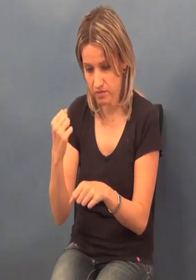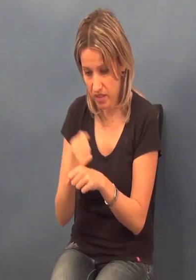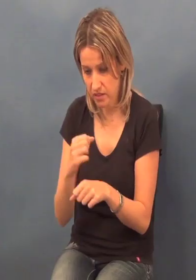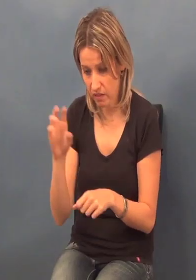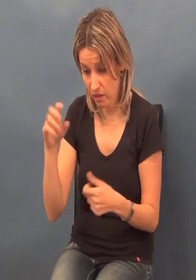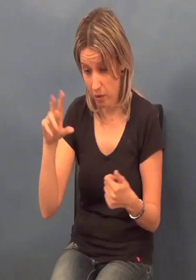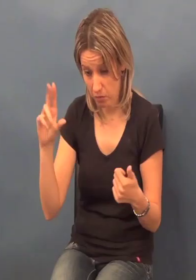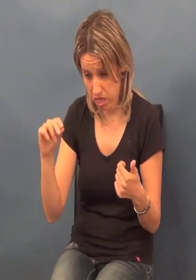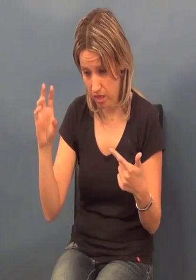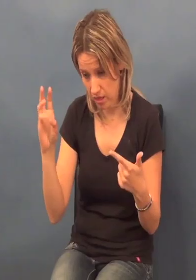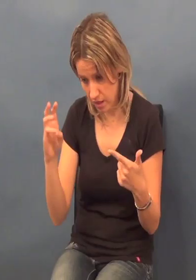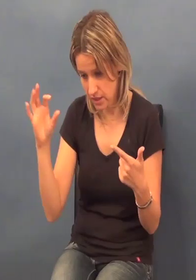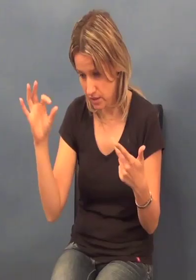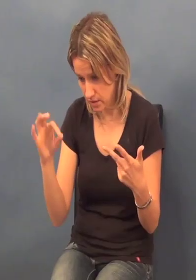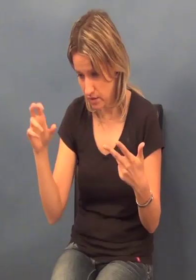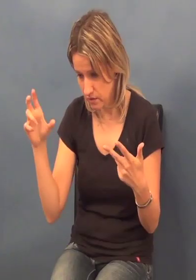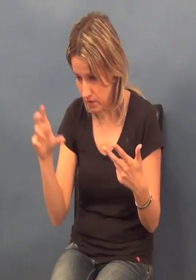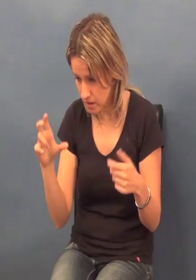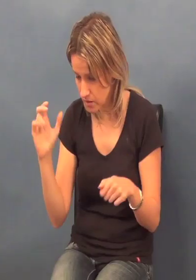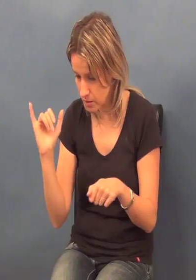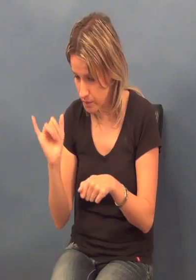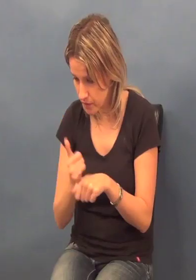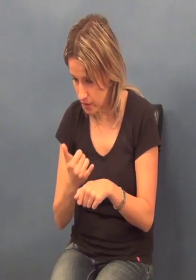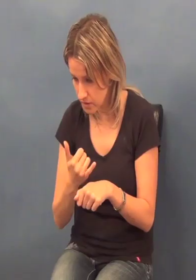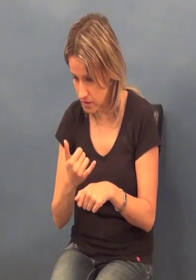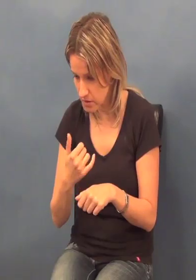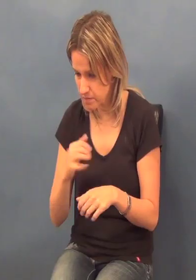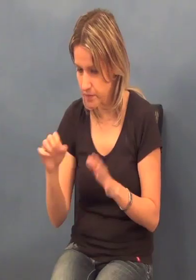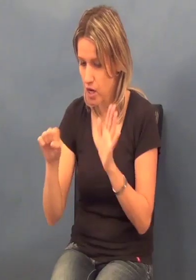Pracuję w poniedziałek, wtorek, środę, czwartek, piątek.